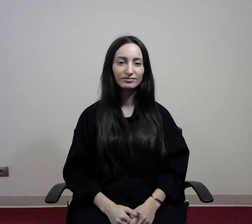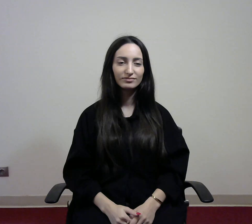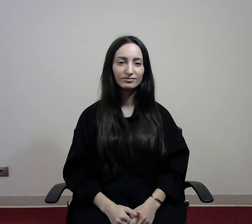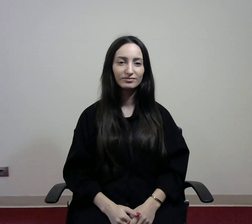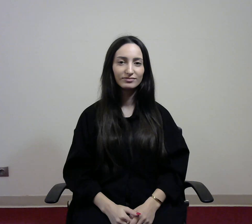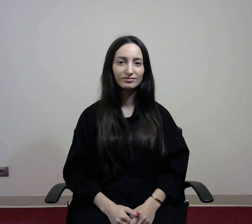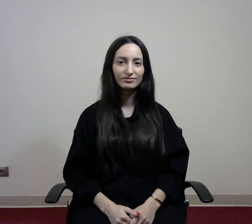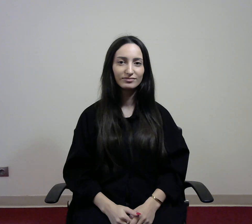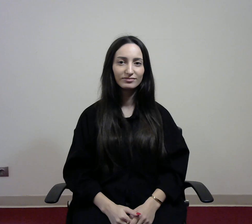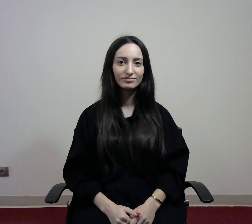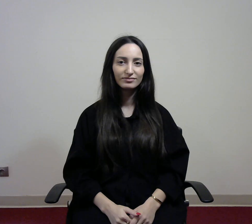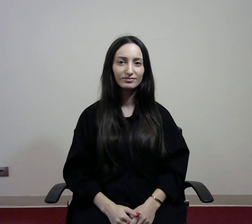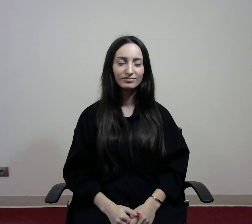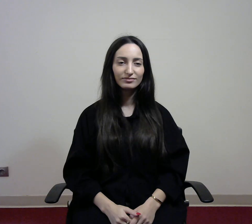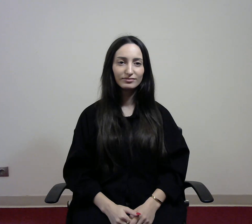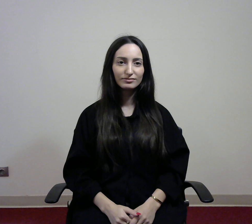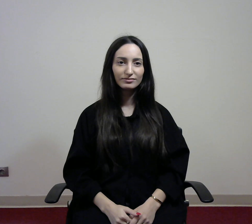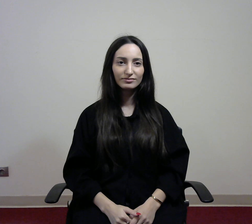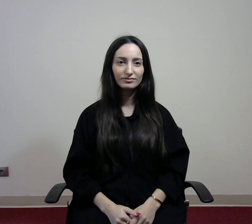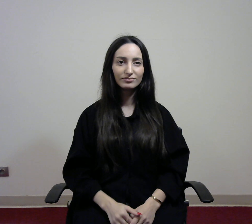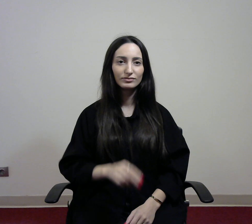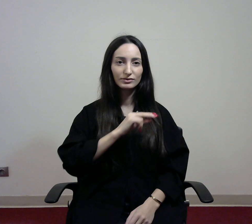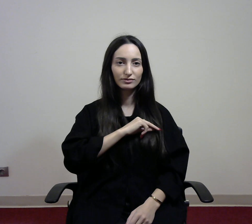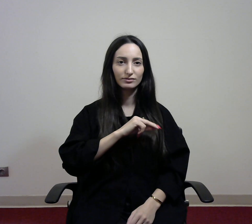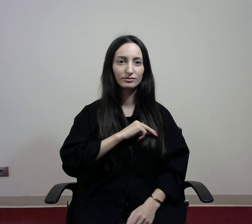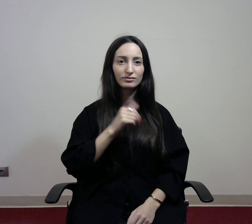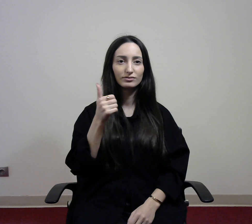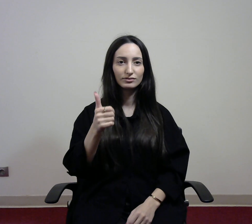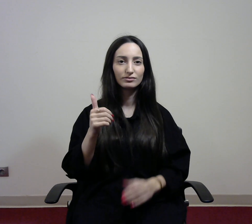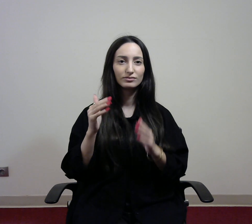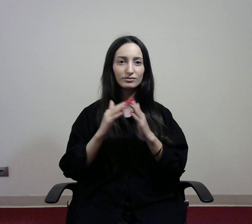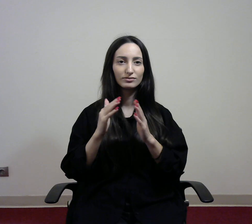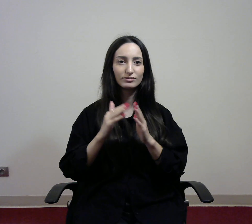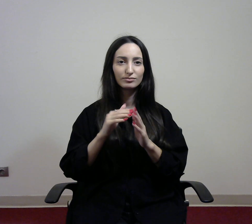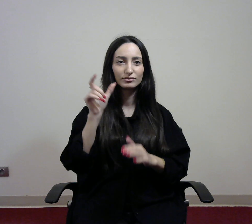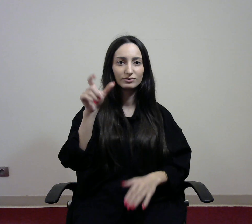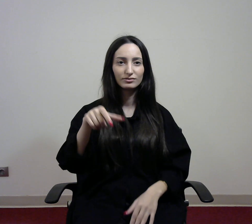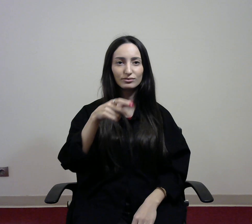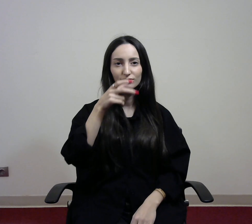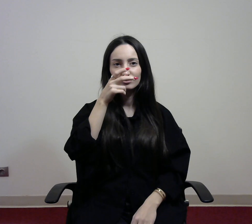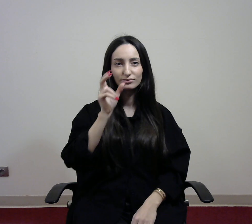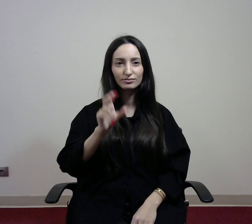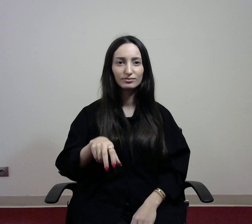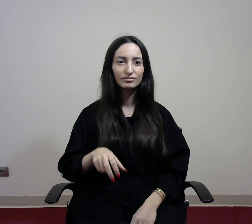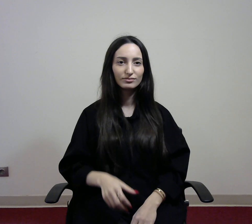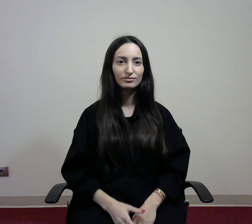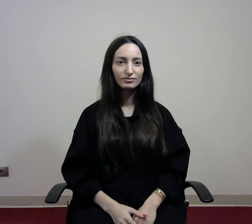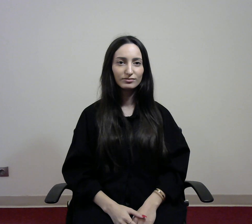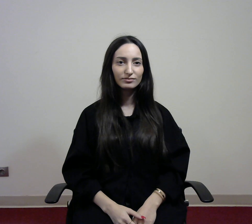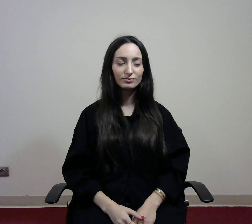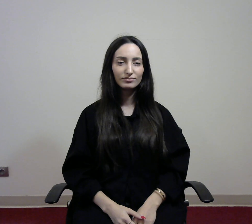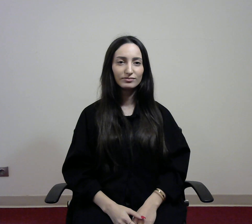İşləmək yaxşıdır, evdə adam darıxır